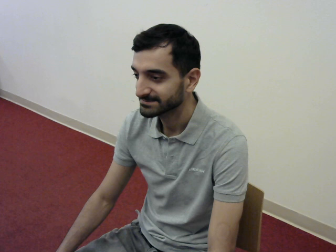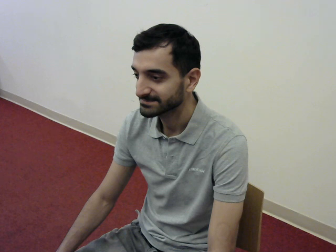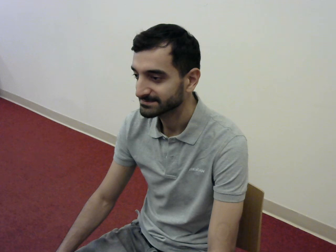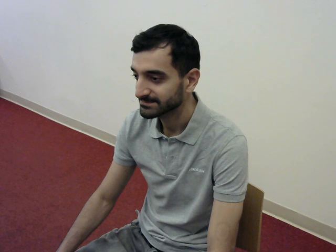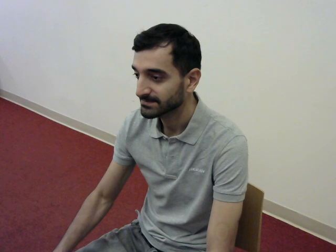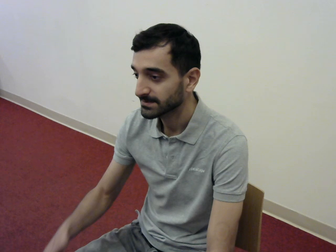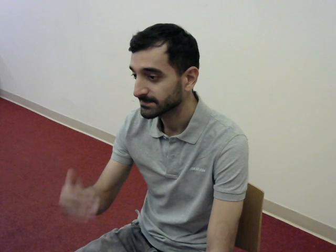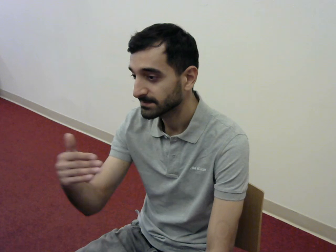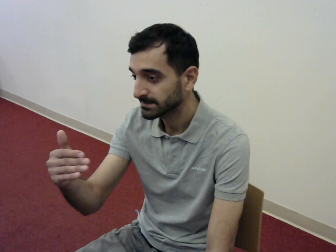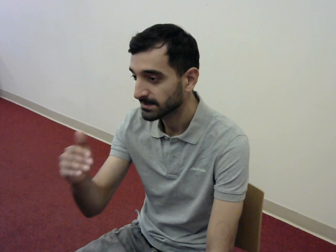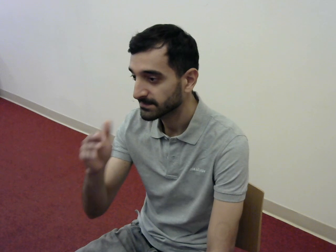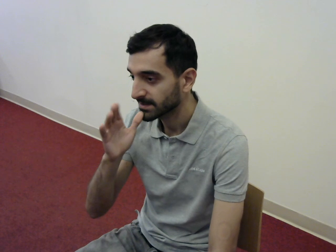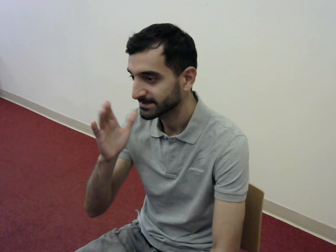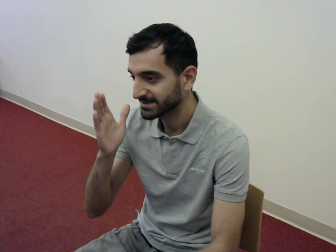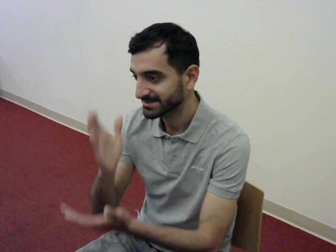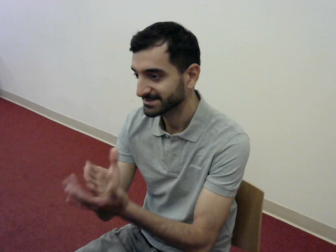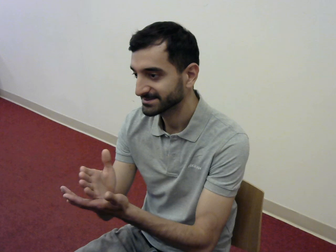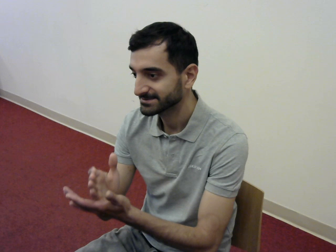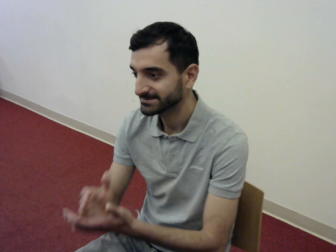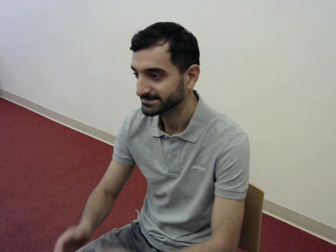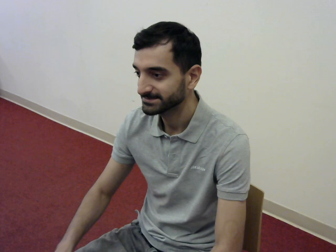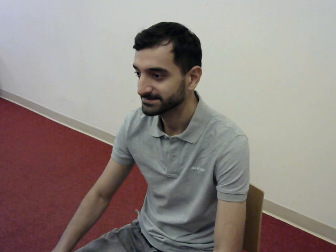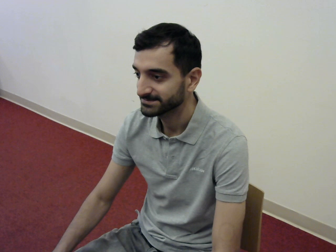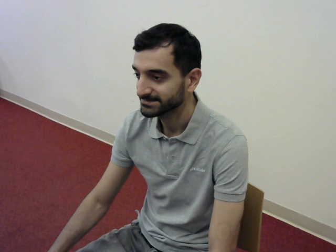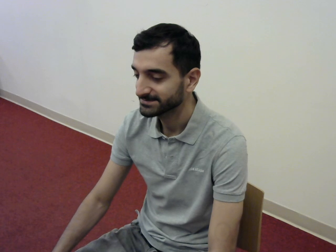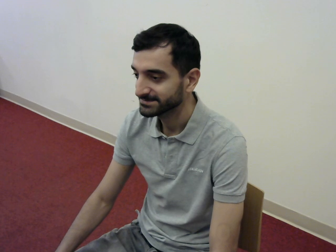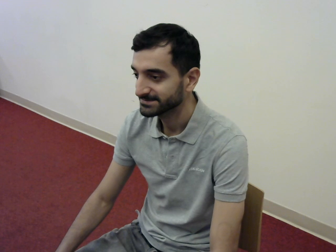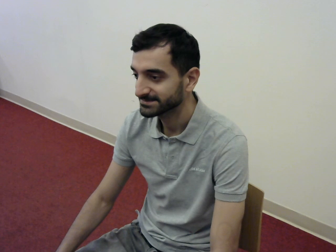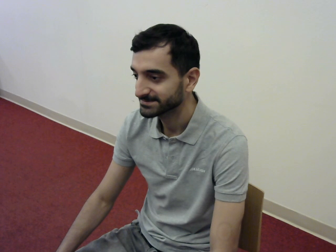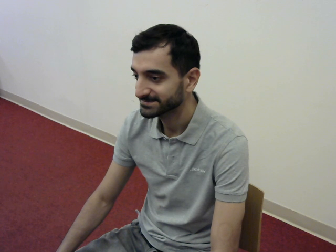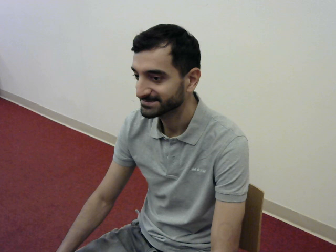Sizin vaxtınız var?